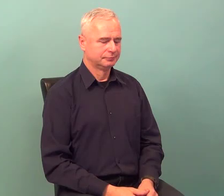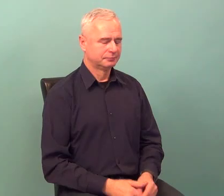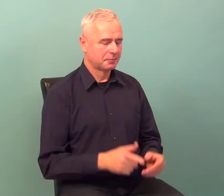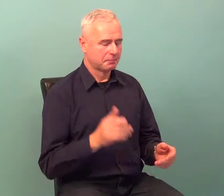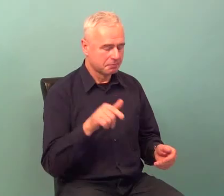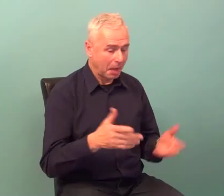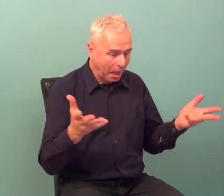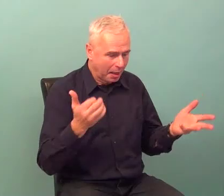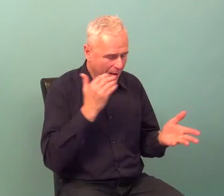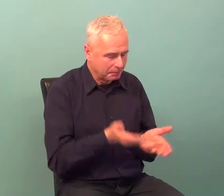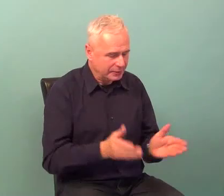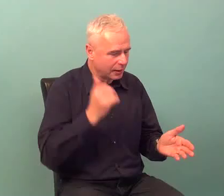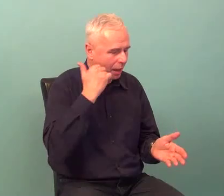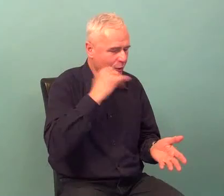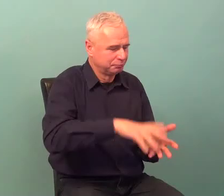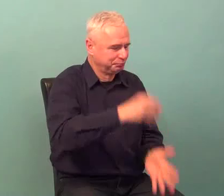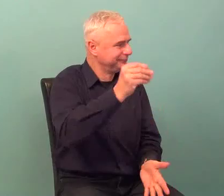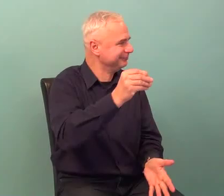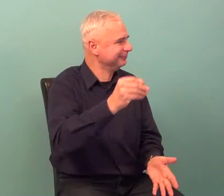Mama się zdziwiła, że nie ma już owoców, a miska jest pusta.